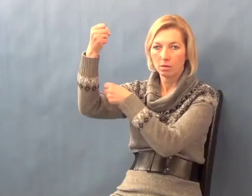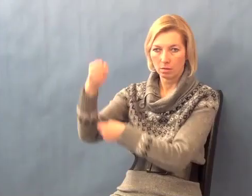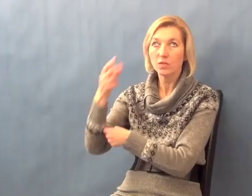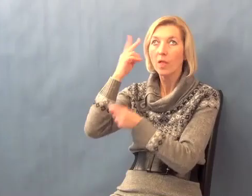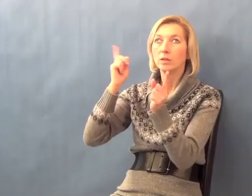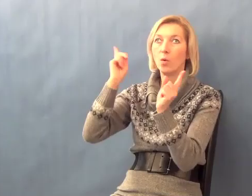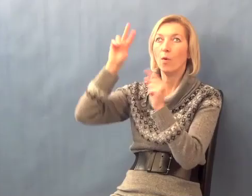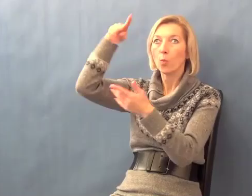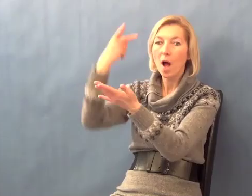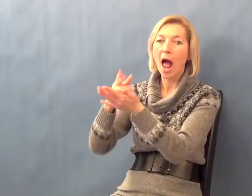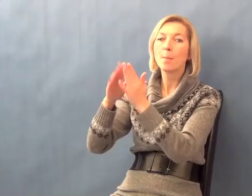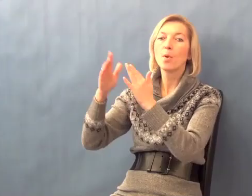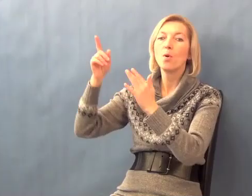Znak, uwaga można spaść.